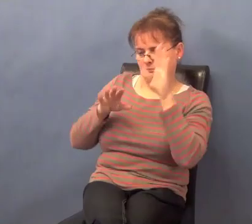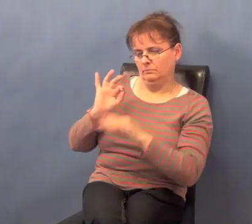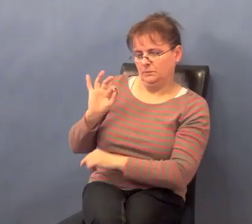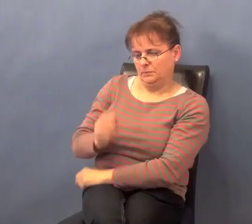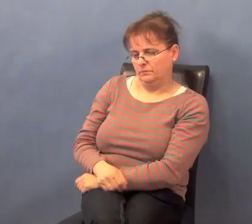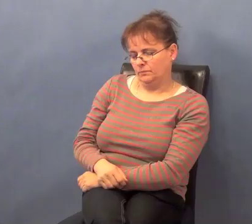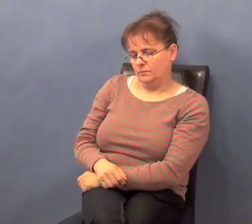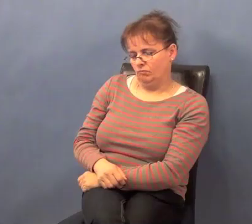Przewracanie się, to pasuje.